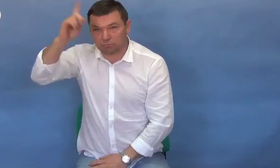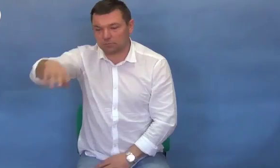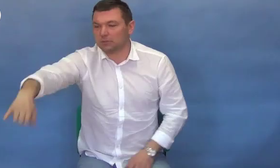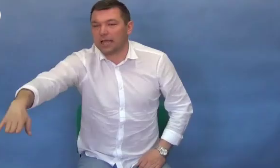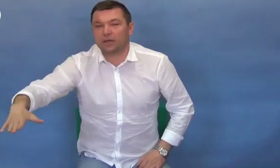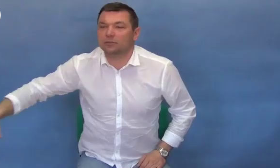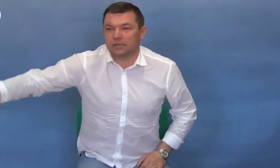Tylko na dole.